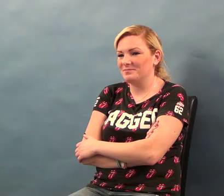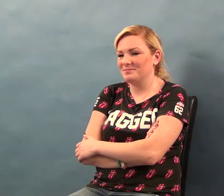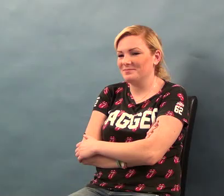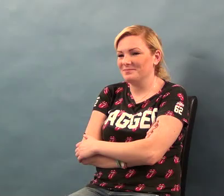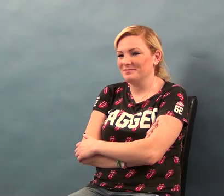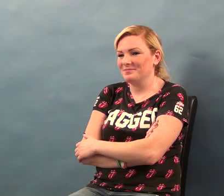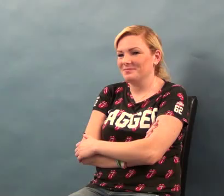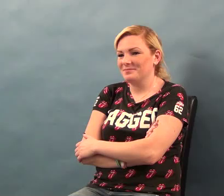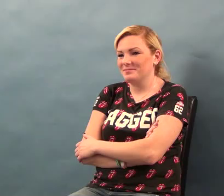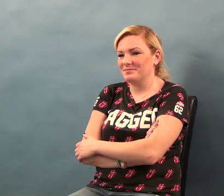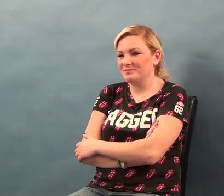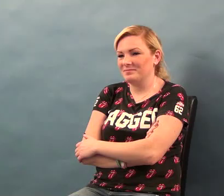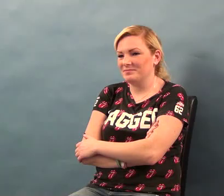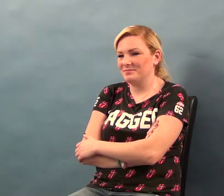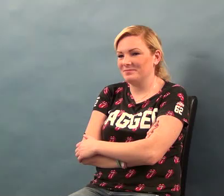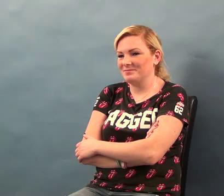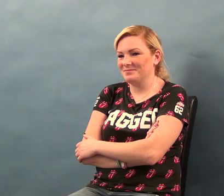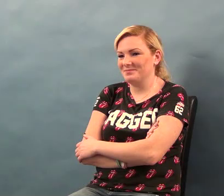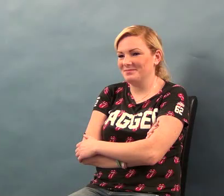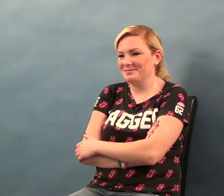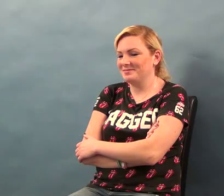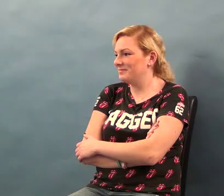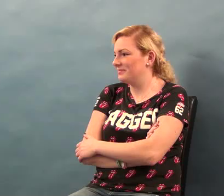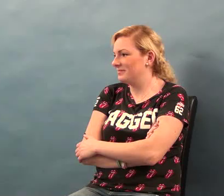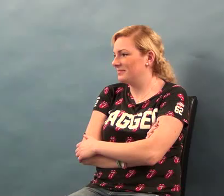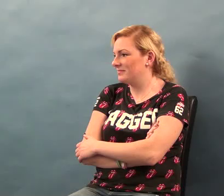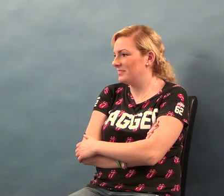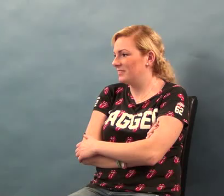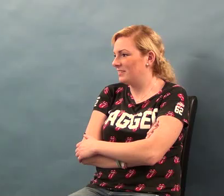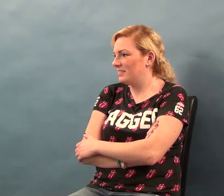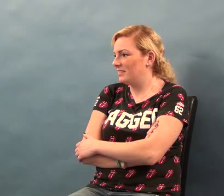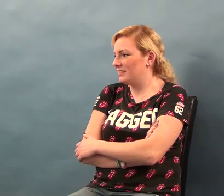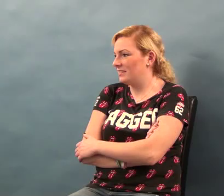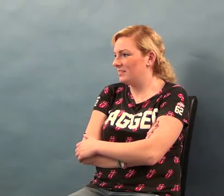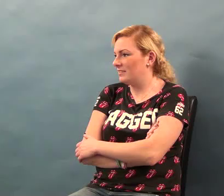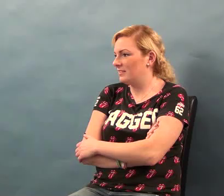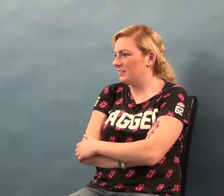Albo zauważyłam, że często tu samochody powodują wypadki, wypadki z udziałem dzieci.